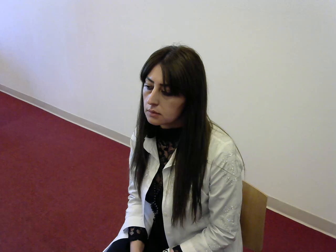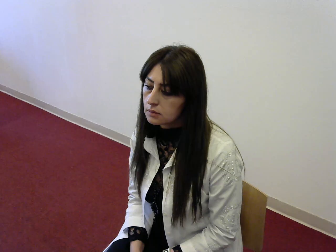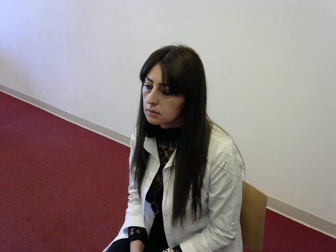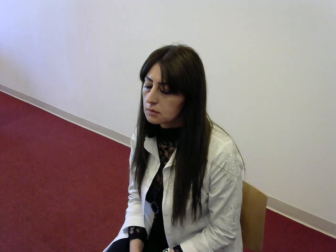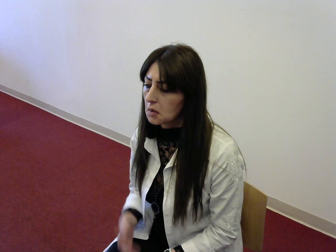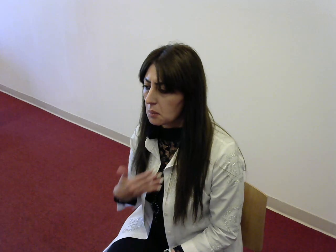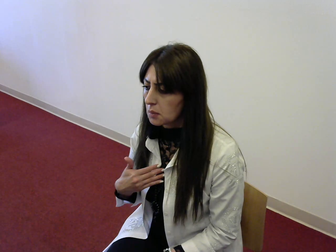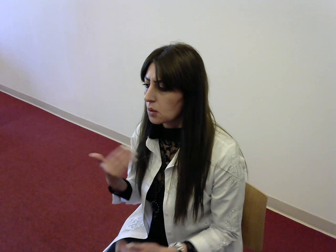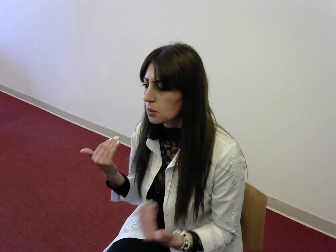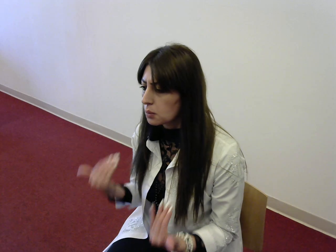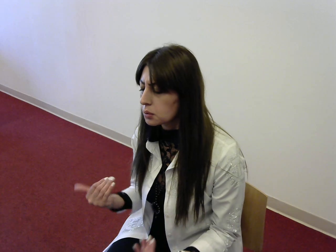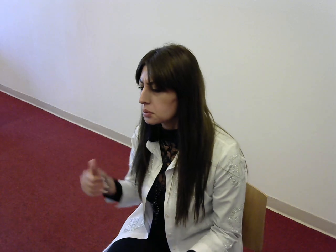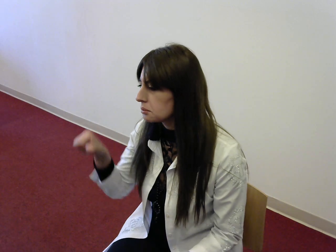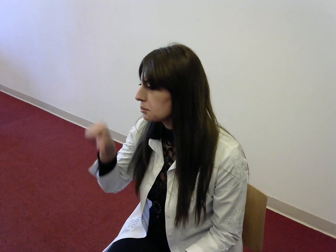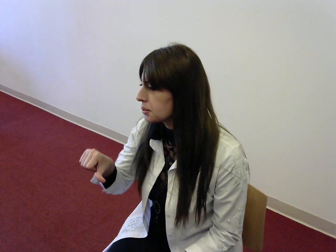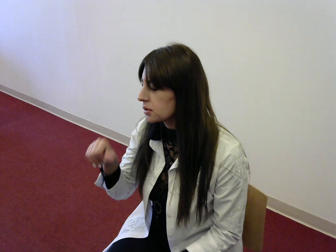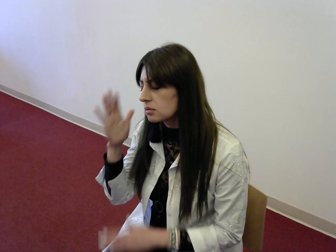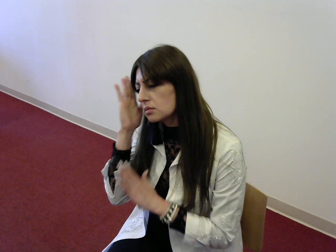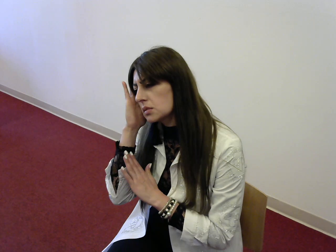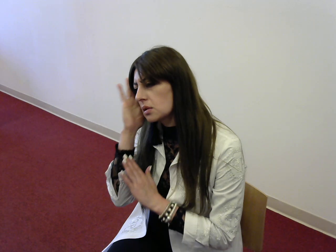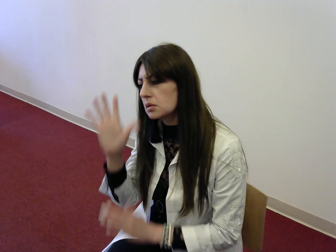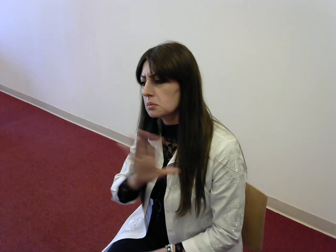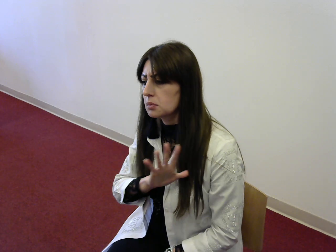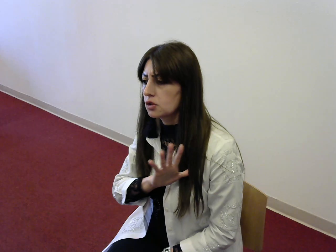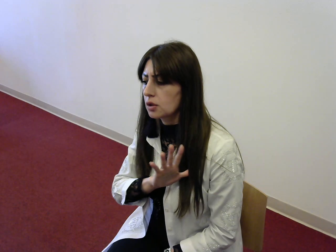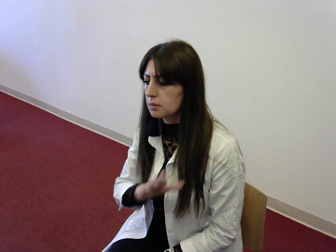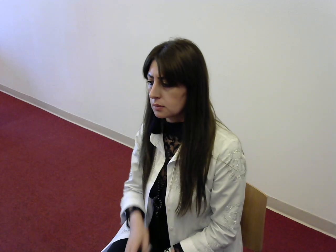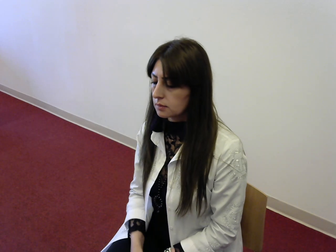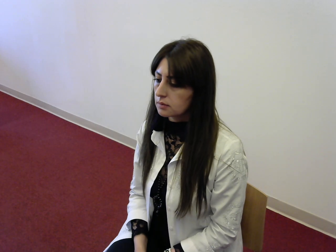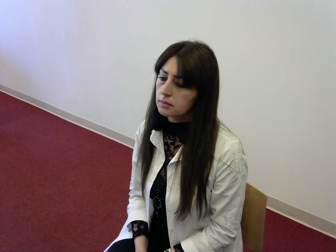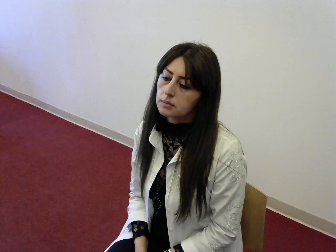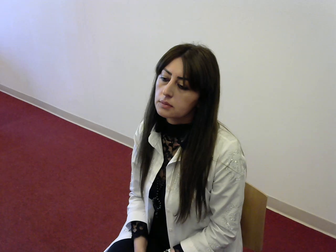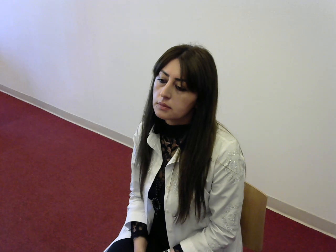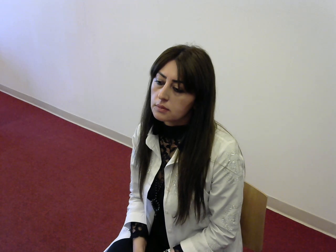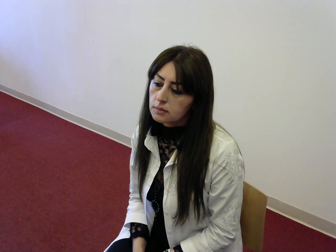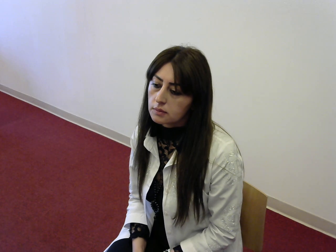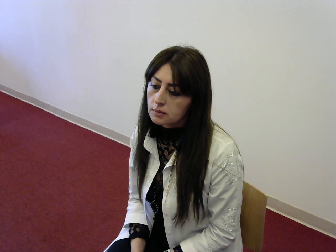Mən bu gün pis yatmışam